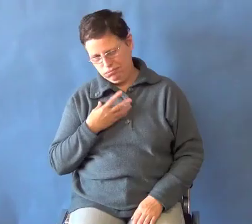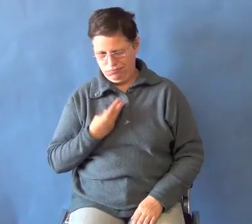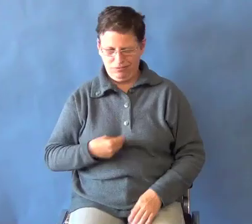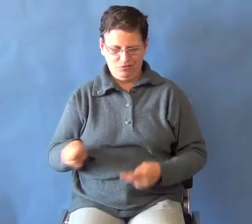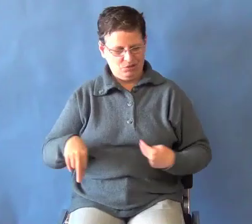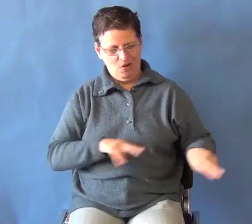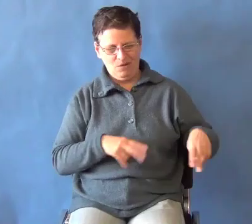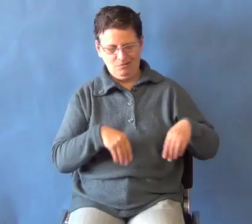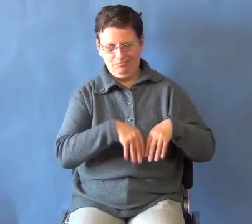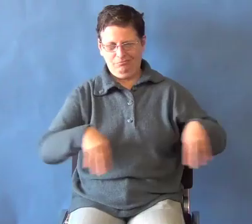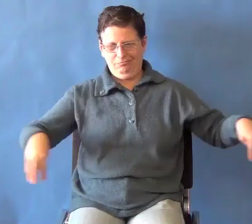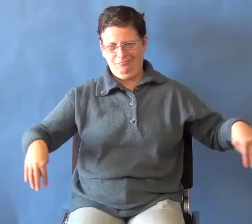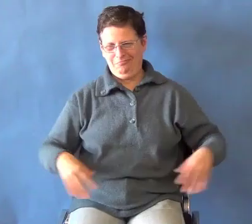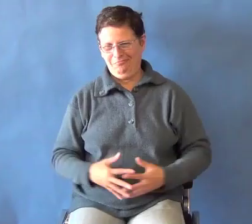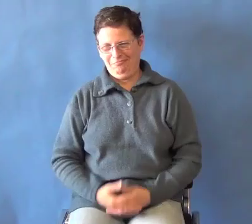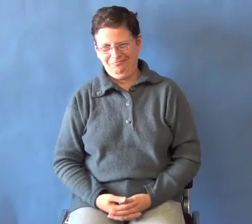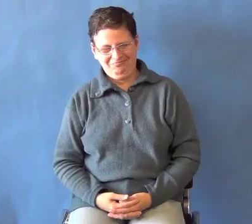Czuje ulgę i z powrotem montuje płot na jego miejscu.